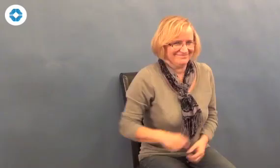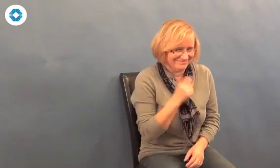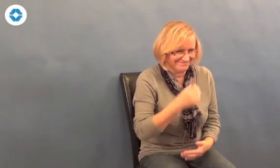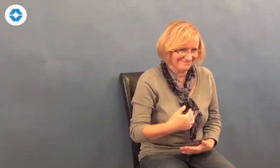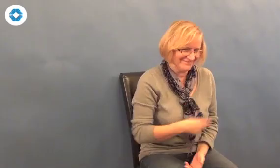Tylko raz wyjątkowo.